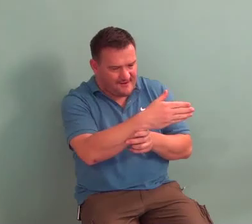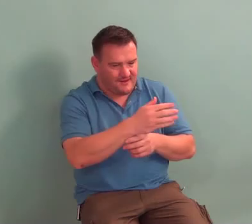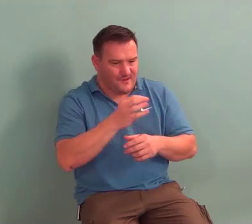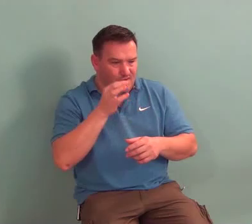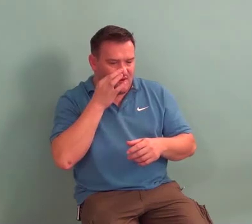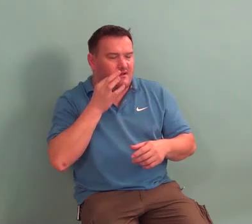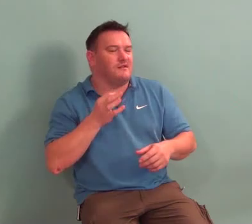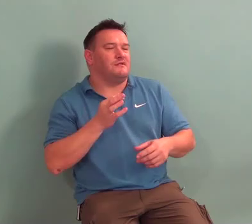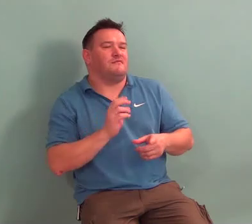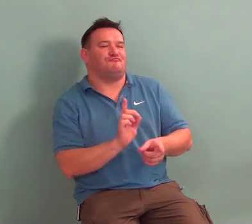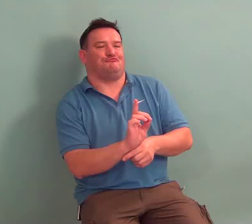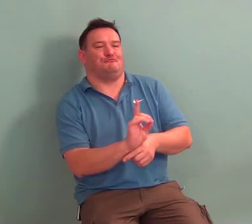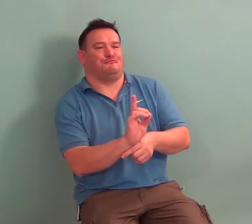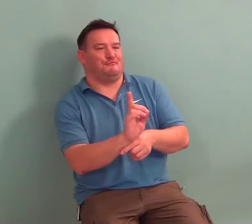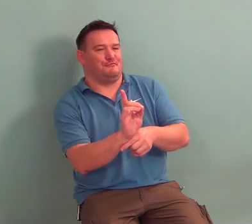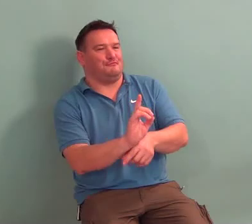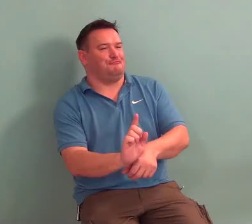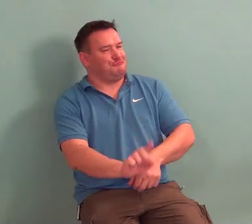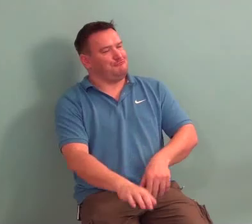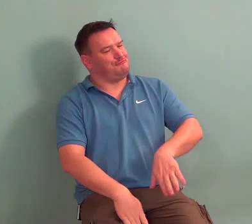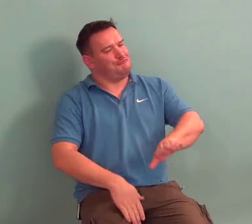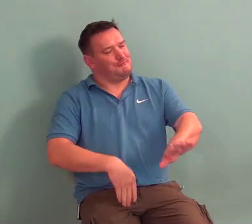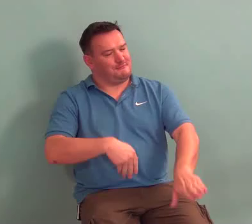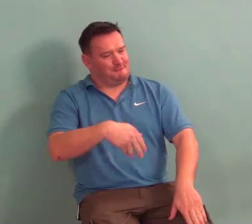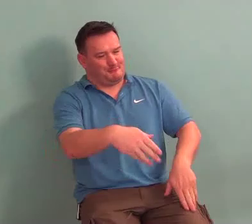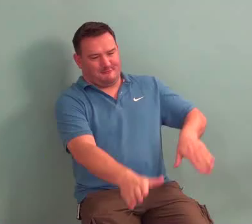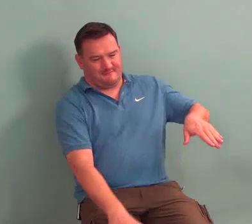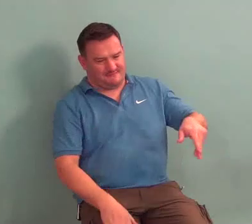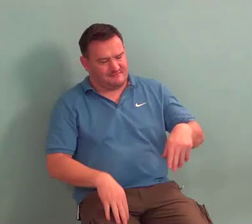Kot idzie dumny z podniesionym ogonem.